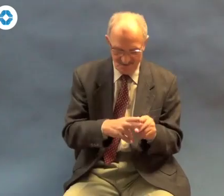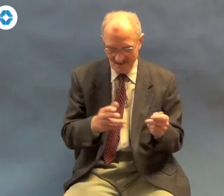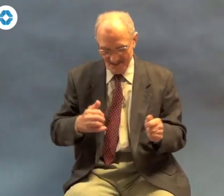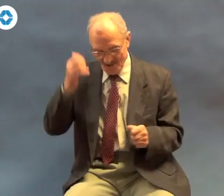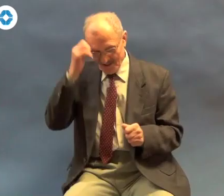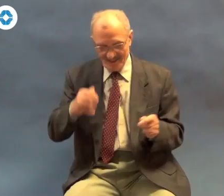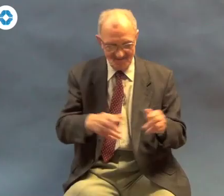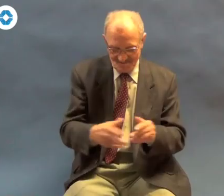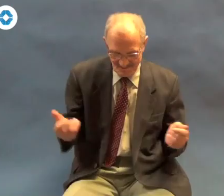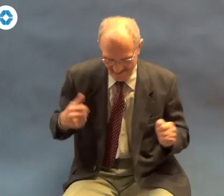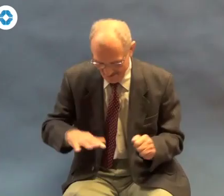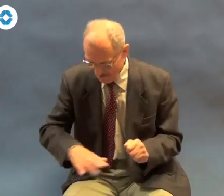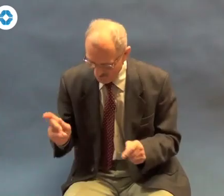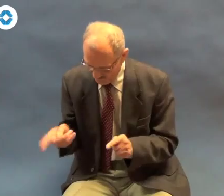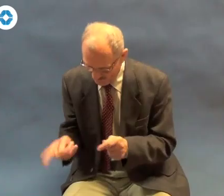Zakłada czapkę, mówi coś do syna.